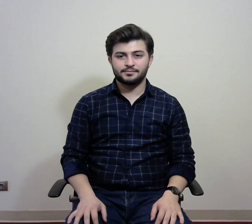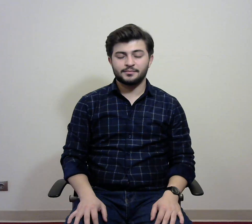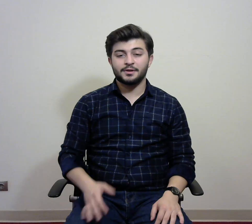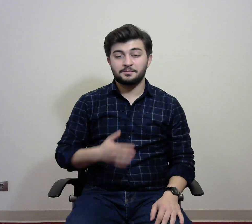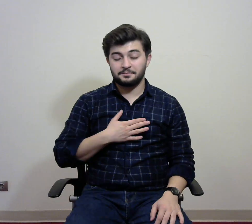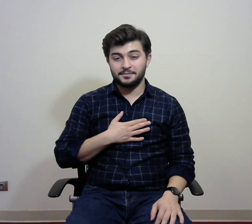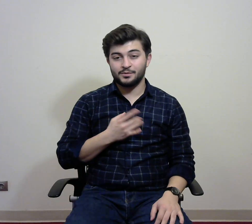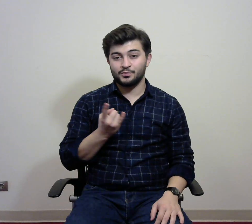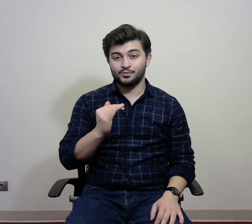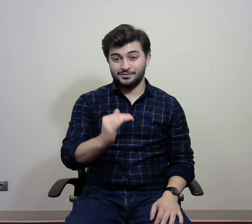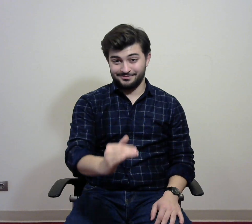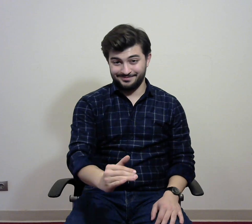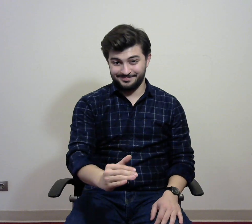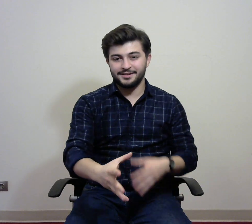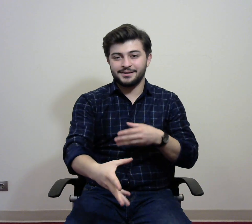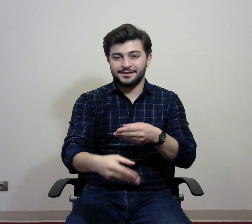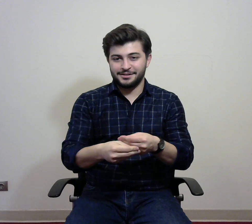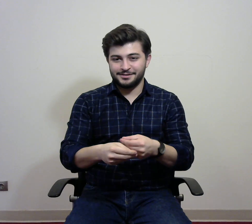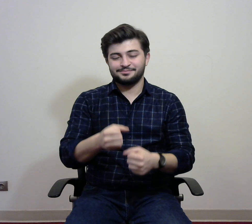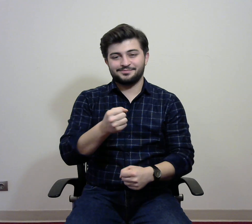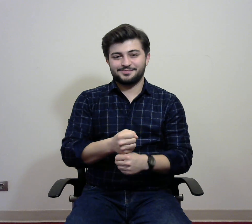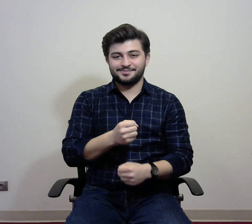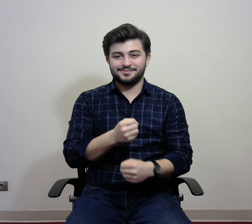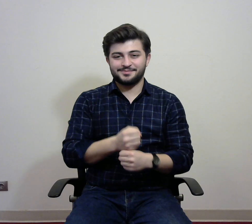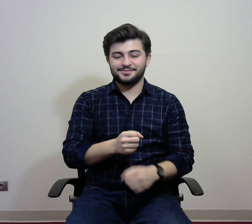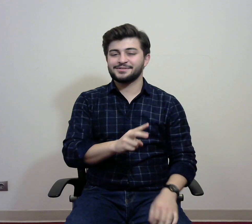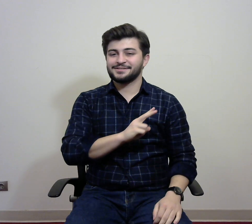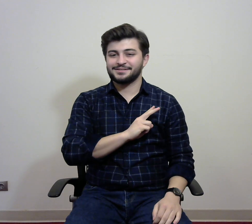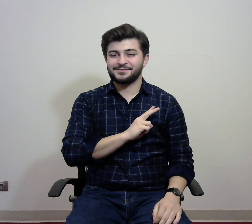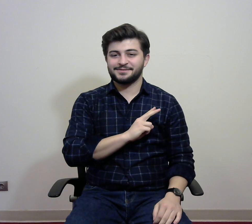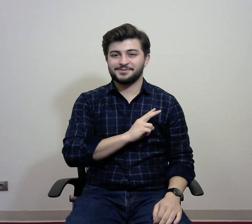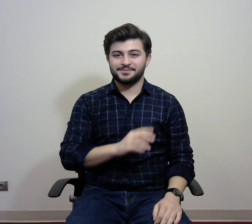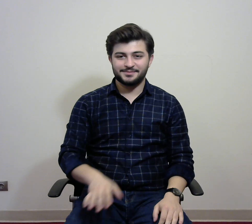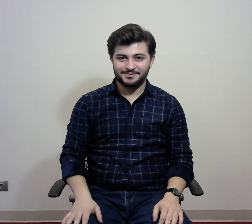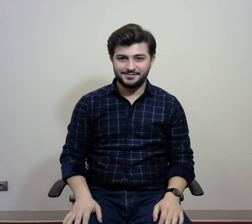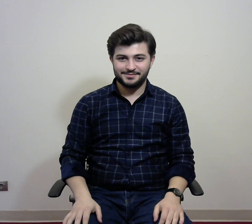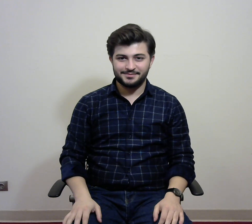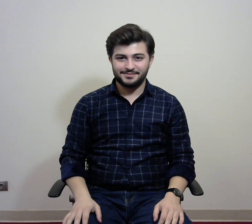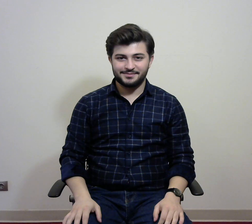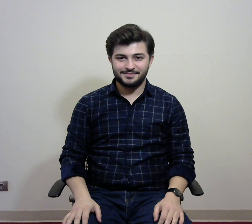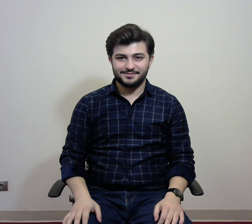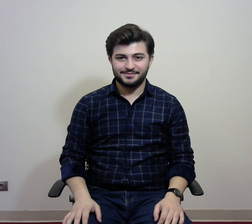Mən uşaqlarla işləməyi sevirəm